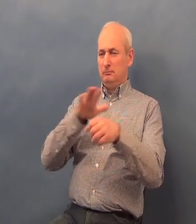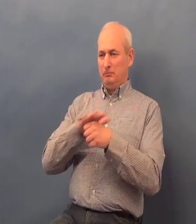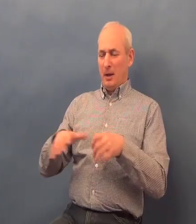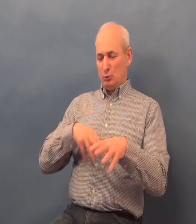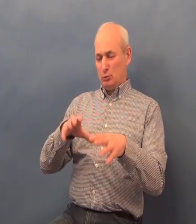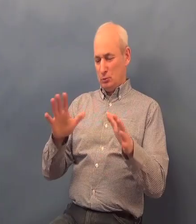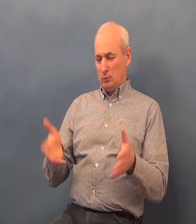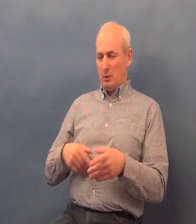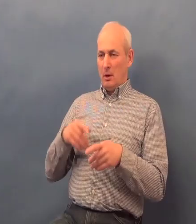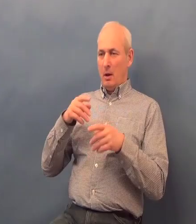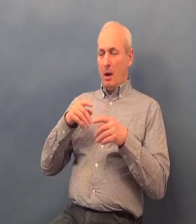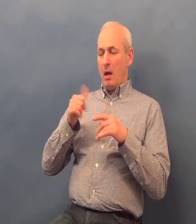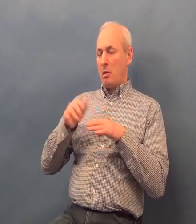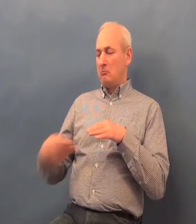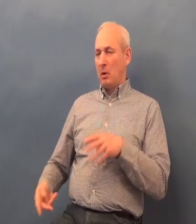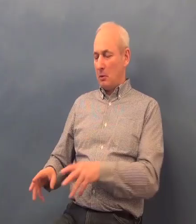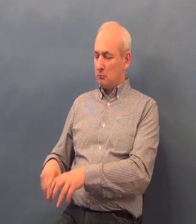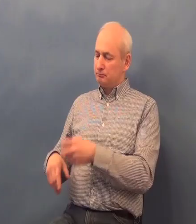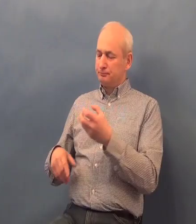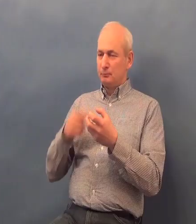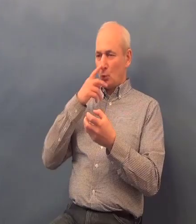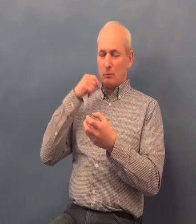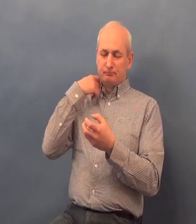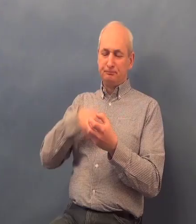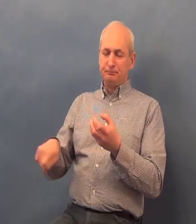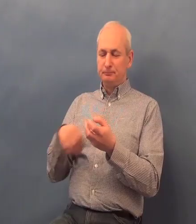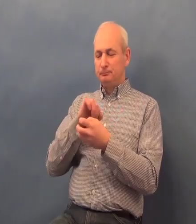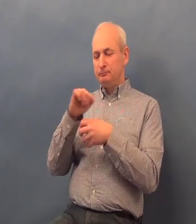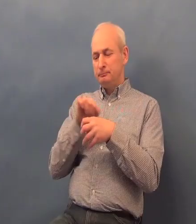I z tego zapełnionego kosza wypada jedna gruszka, mężczyzna podnosi ją, zdejmuje chustę z szyi i wyciera ją.